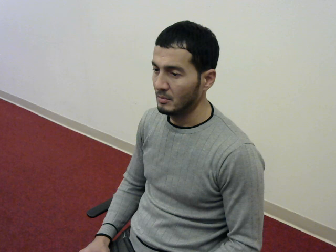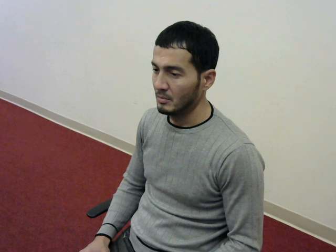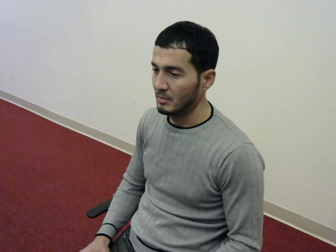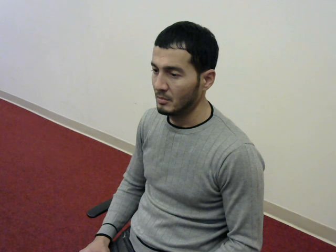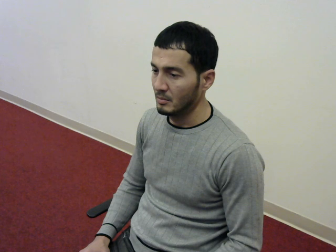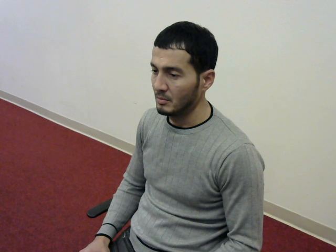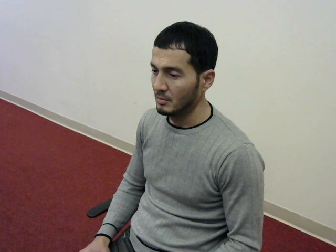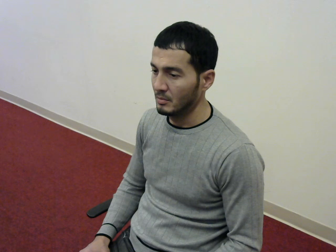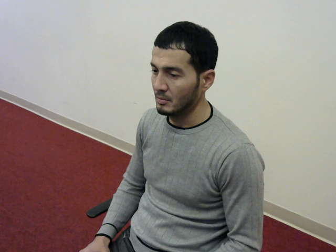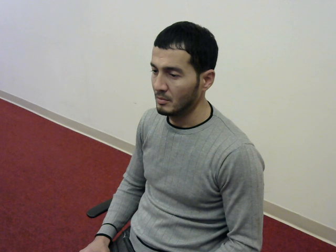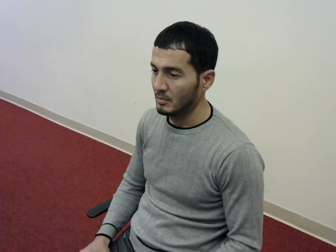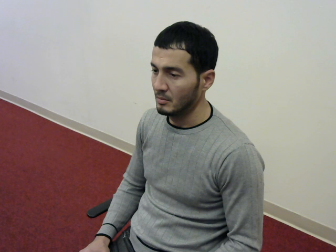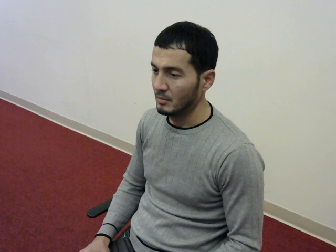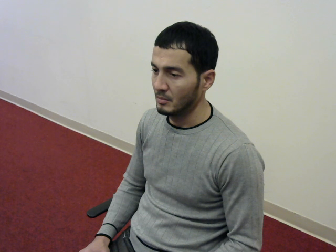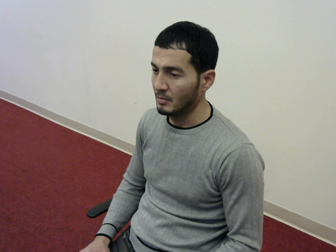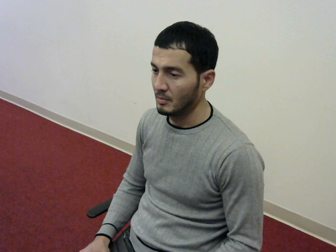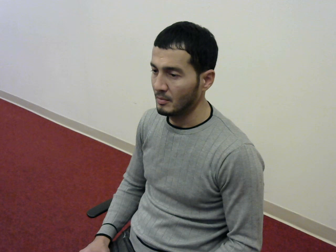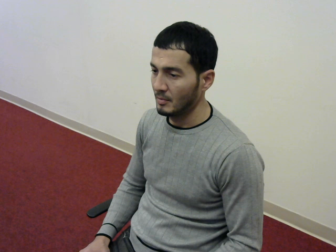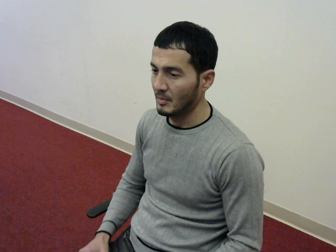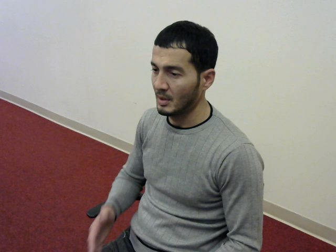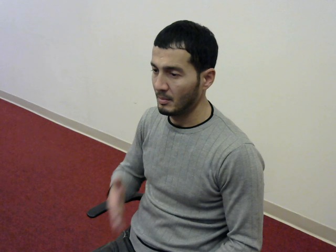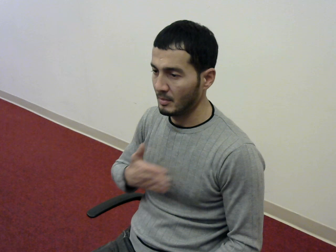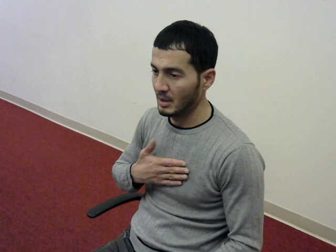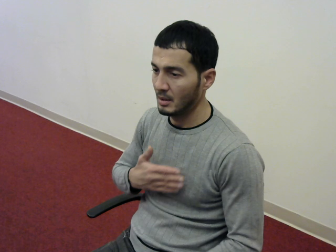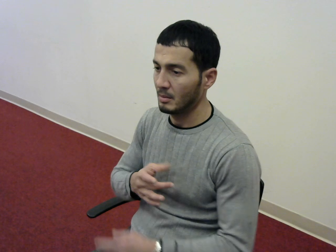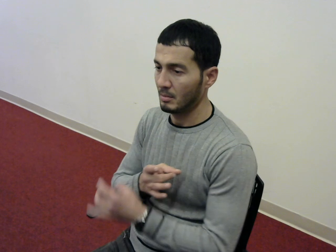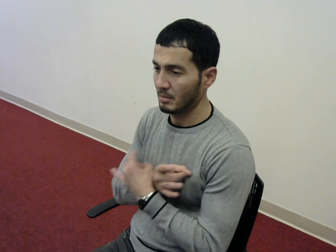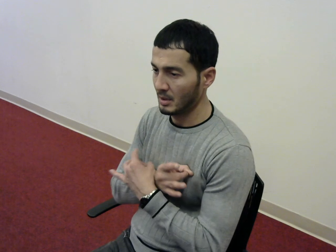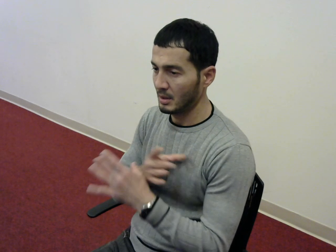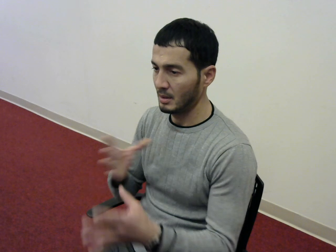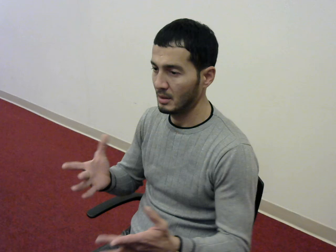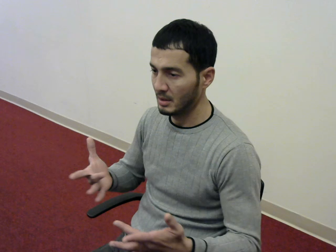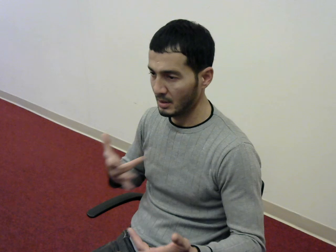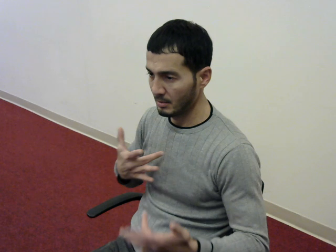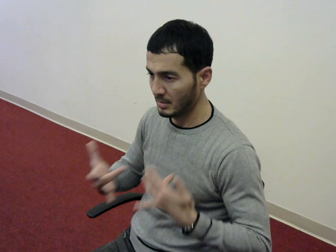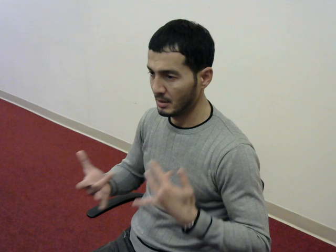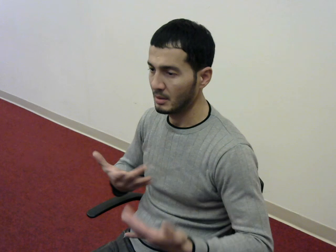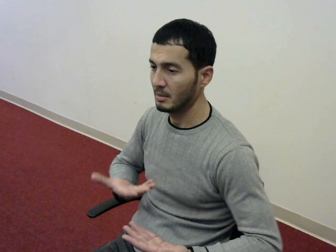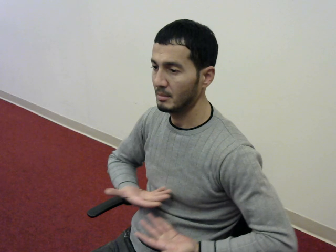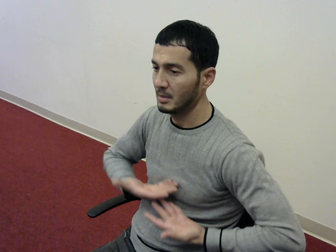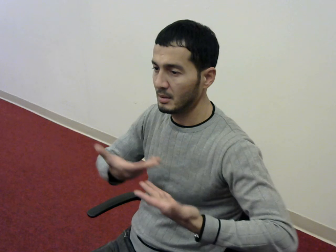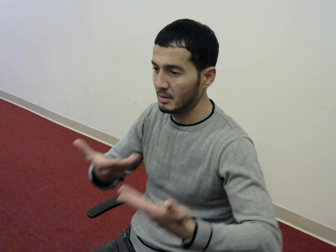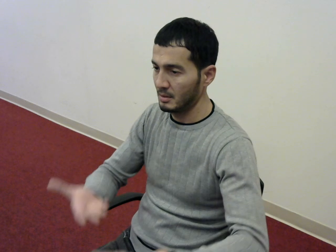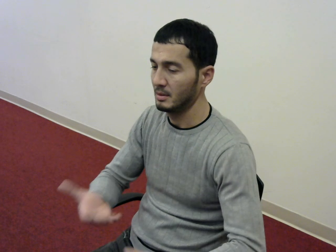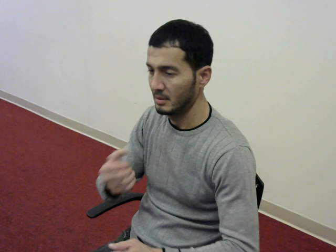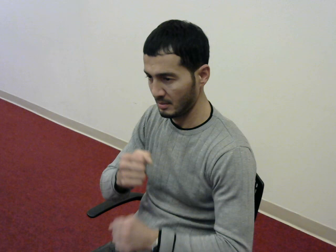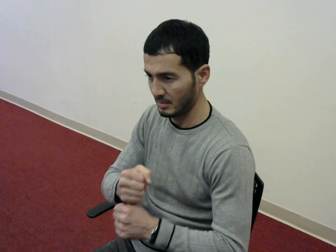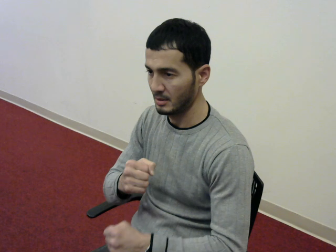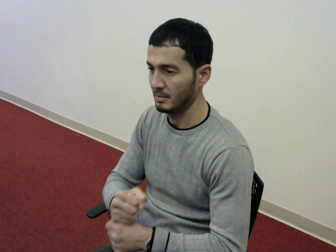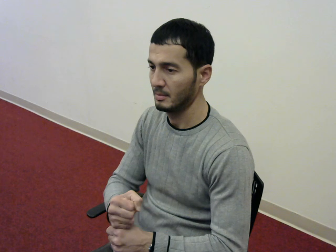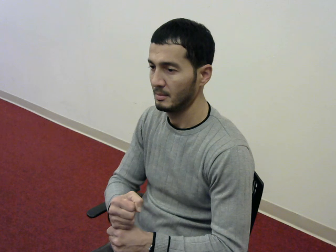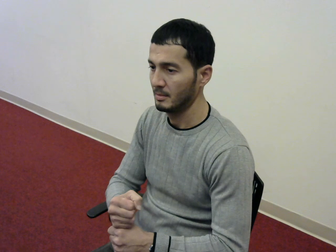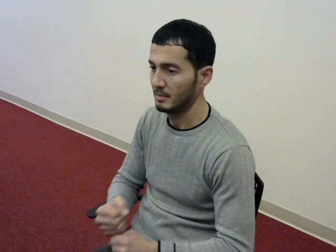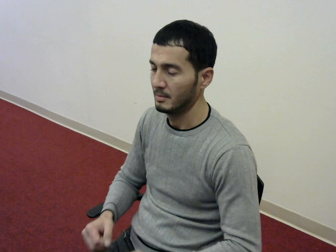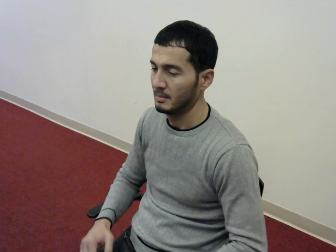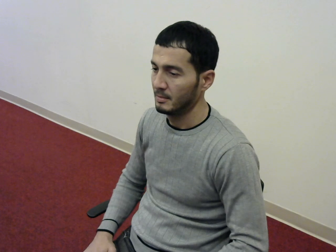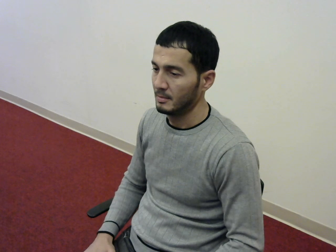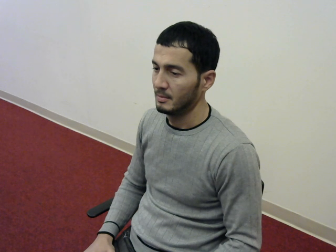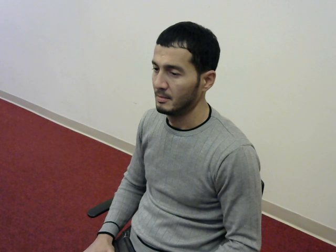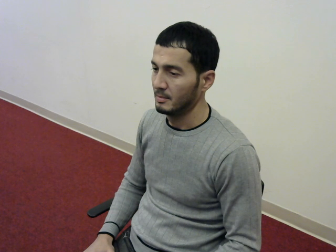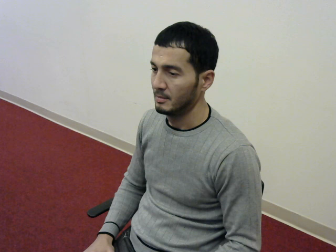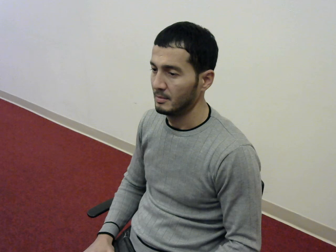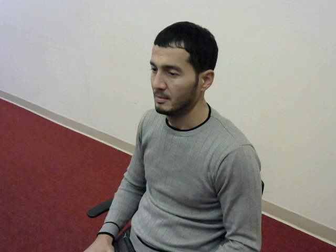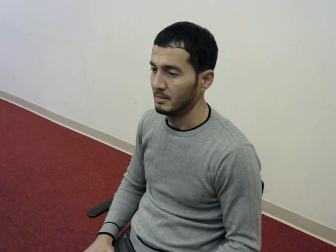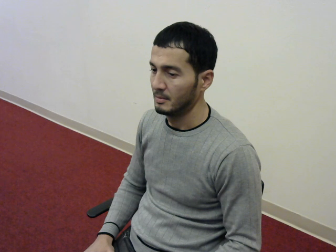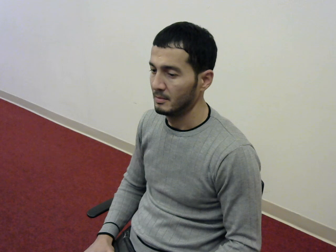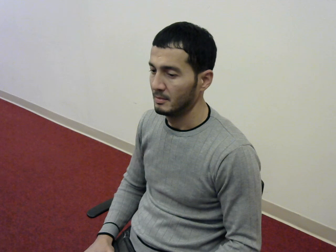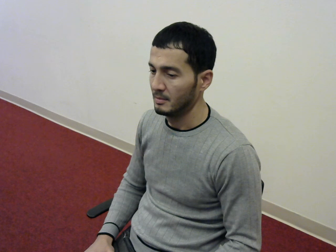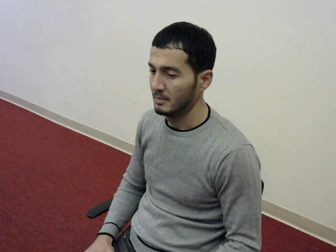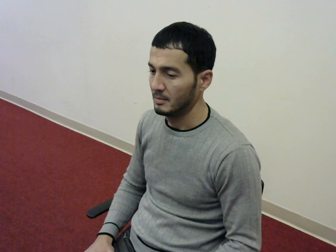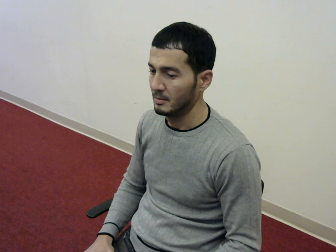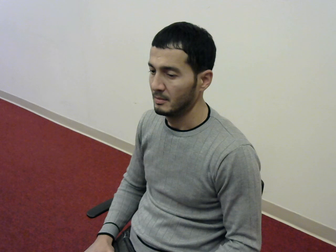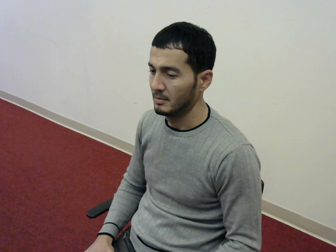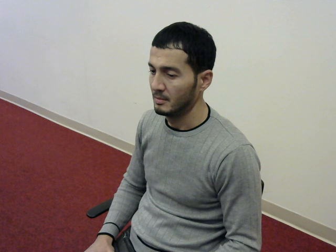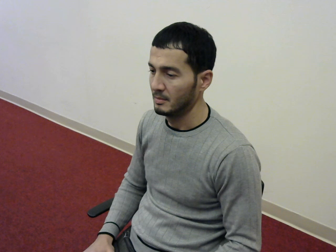Məni bayram tədbirinə dəvət ediblər